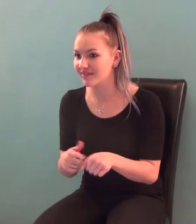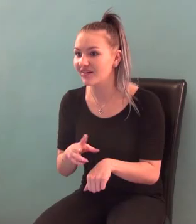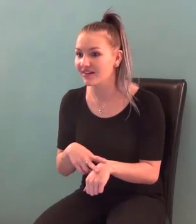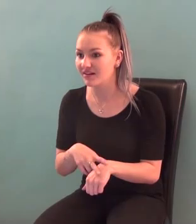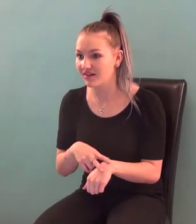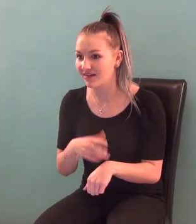O której godzinie?